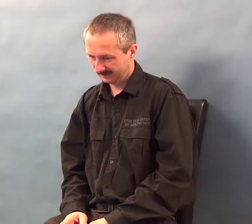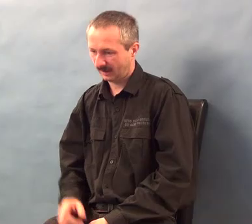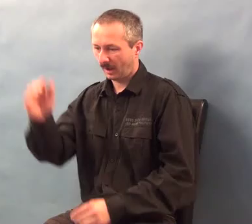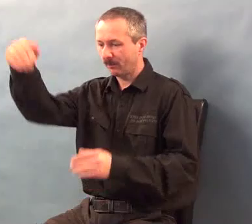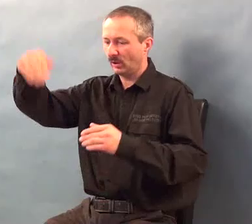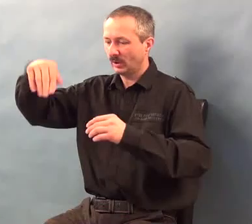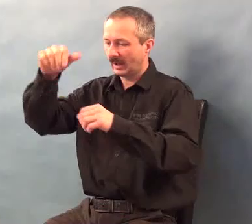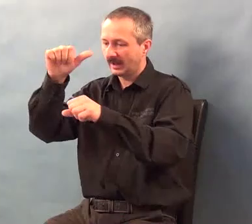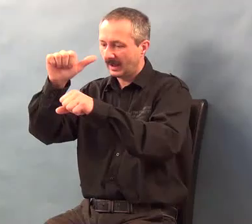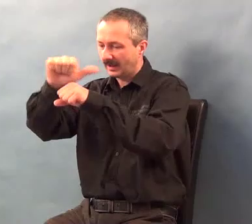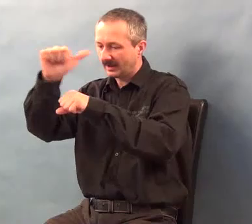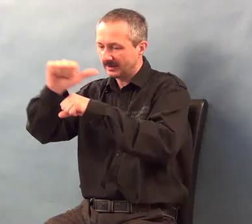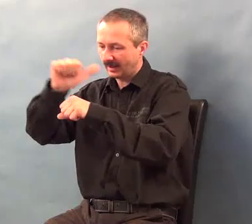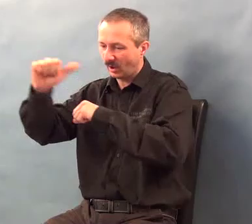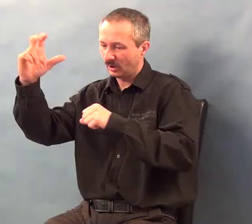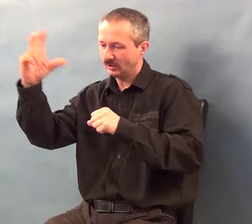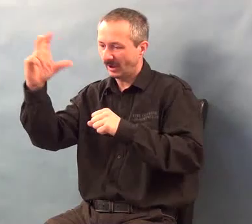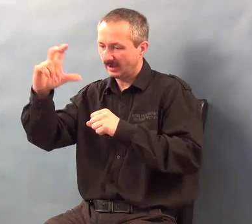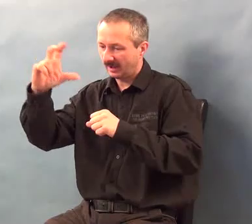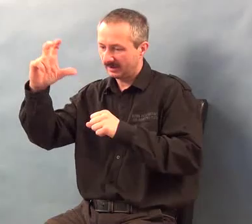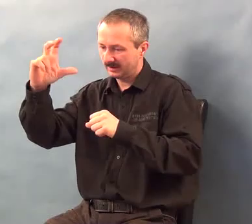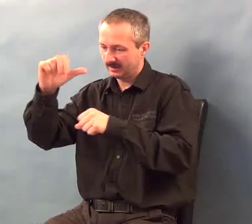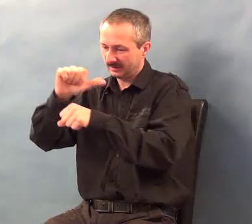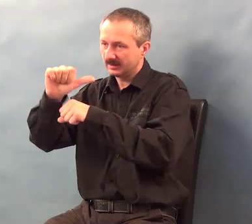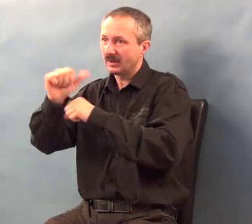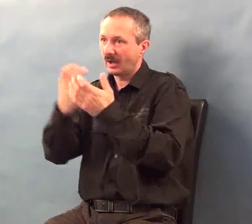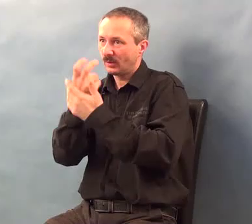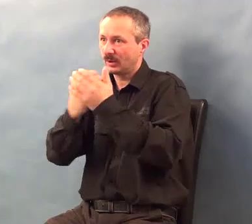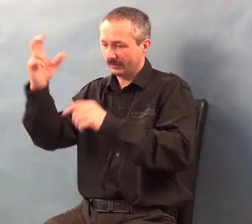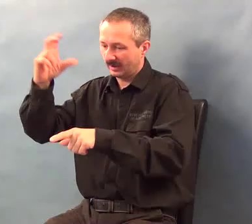Może być jedenastego lutego, czwartek.